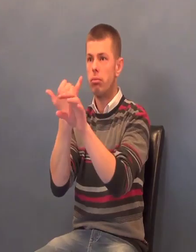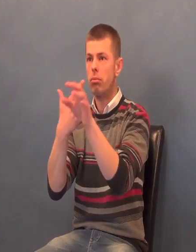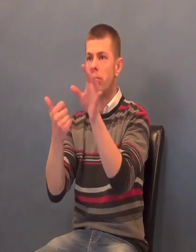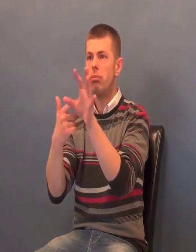Dwudziesty szósty, dwudziesty szósty.